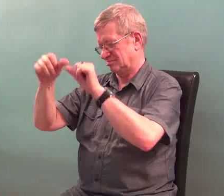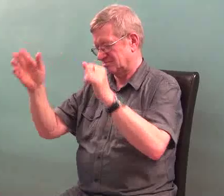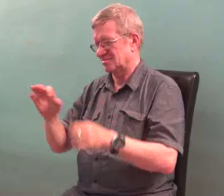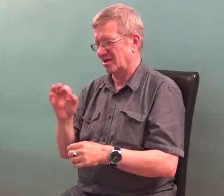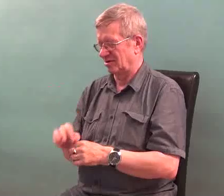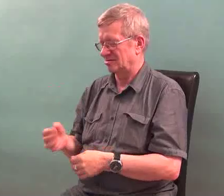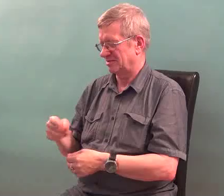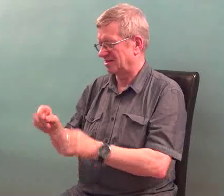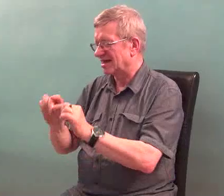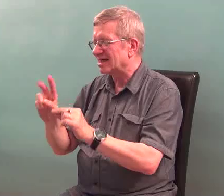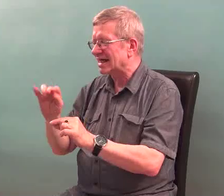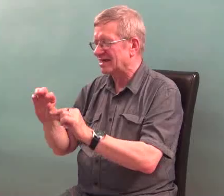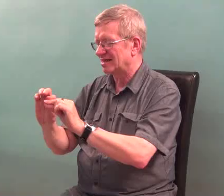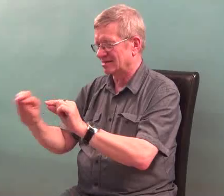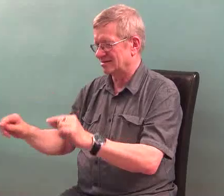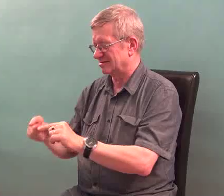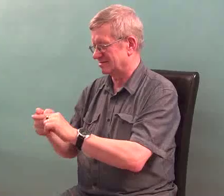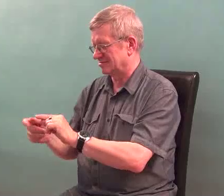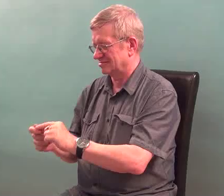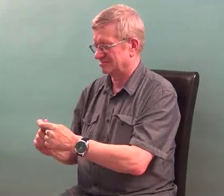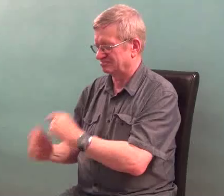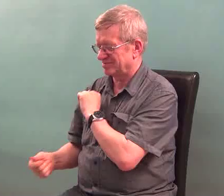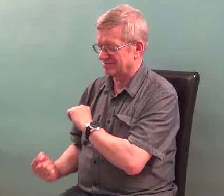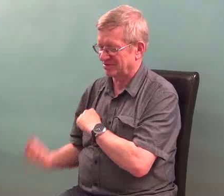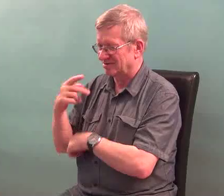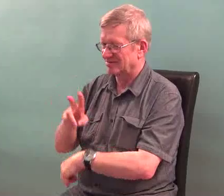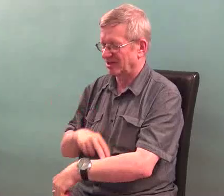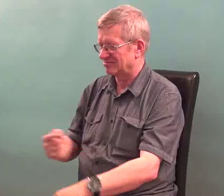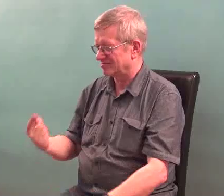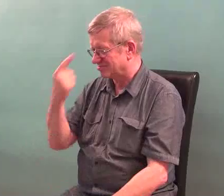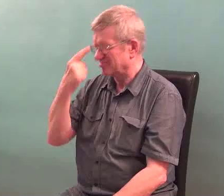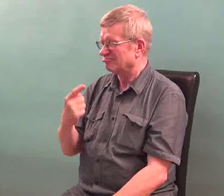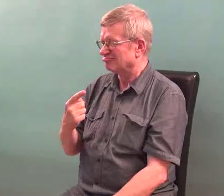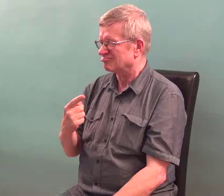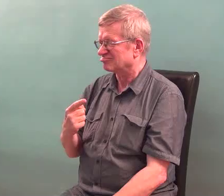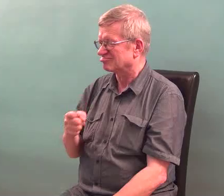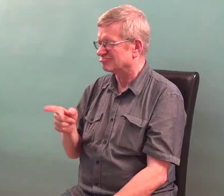Akurat tym kitem rzuca w tył i trafia policjanta w czoło.